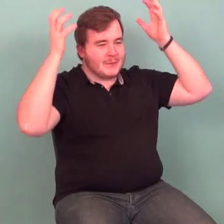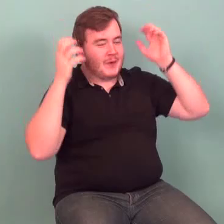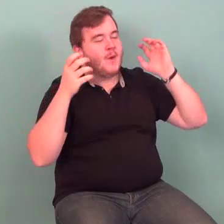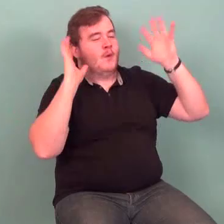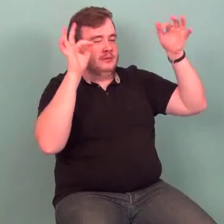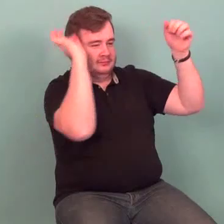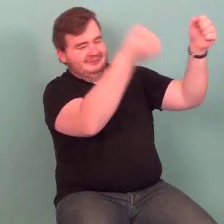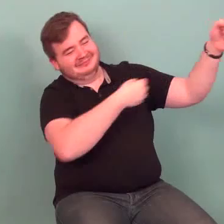Z uśmiechem na twarzy celuje z łuku.